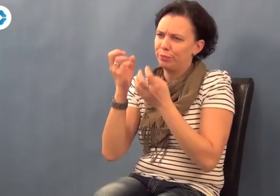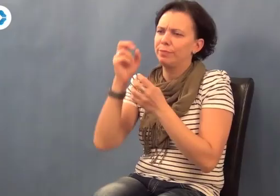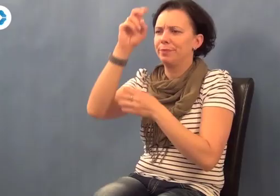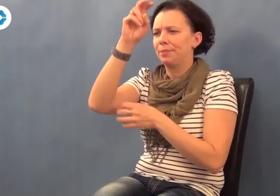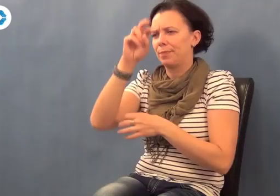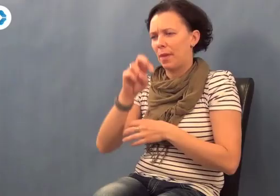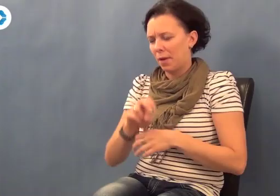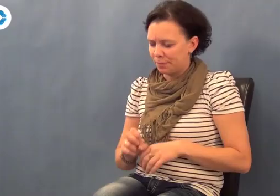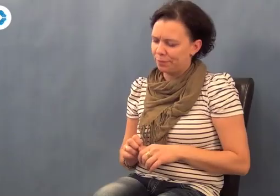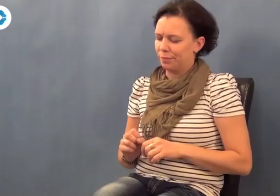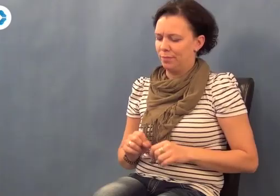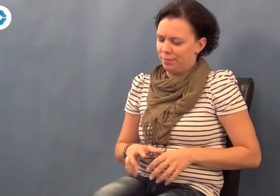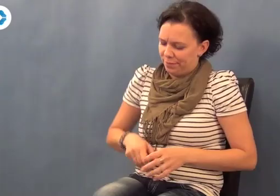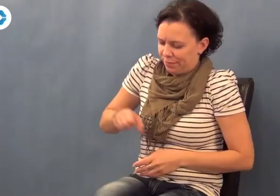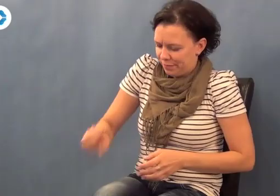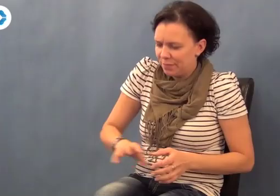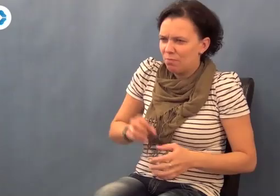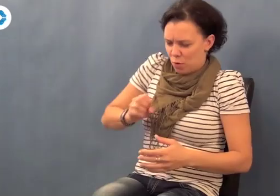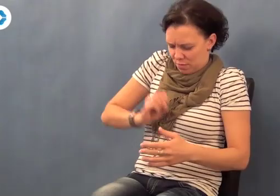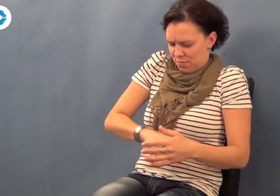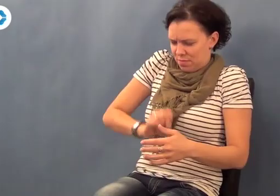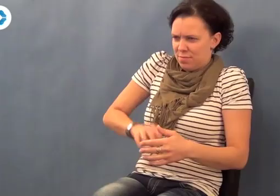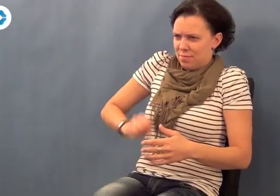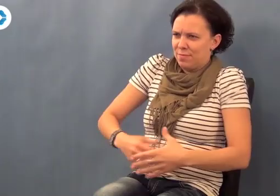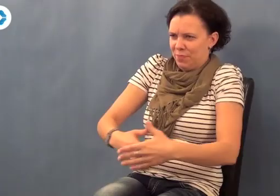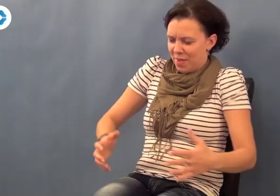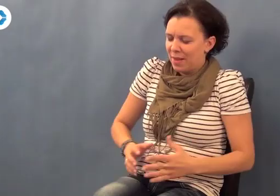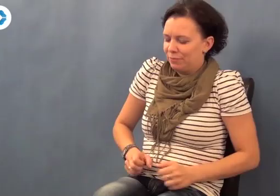Schodzi, wyjmuje z kieszeni owoce, bo wcześniej je tam wrzucał.